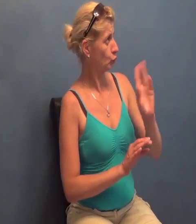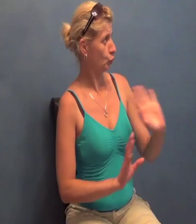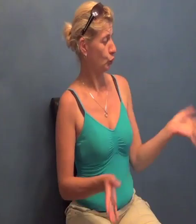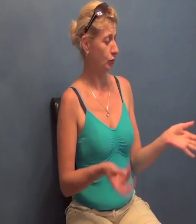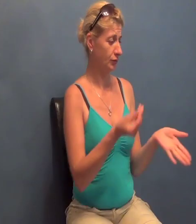Chce zapłacić.